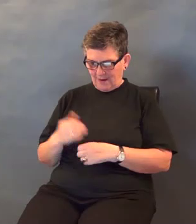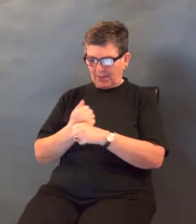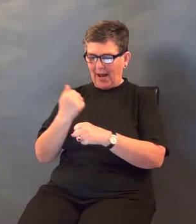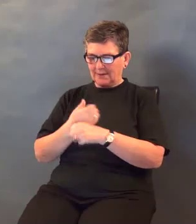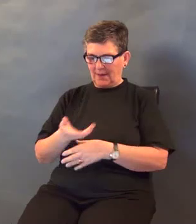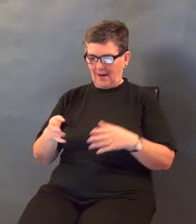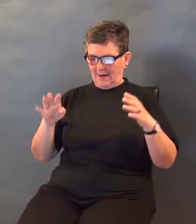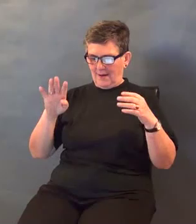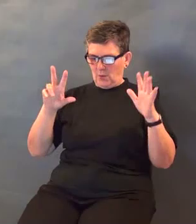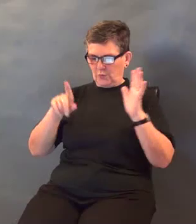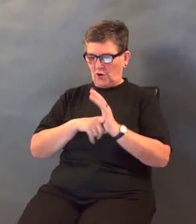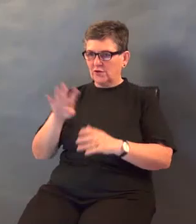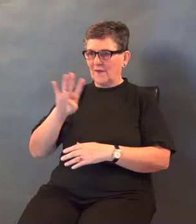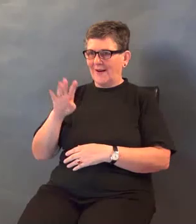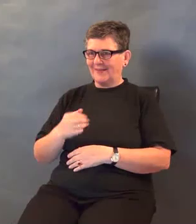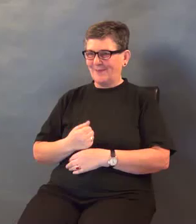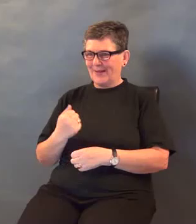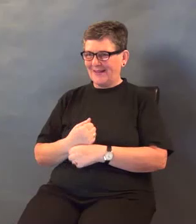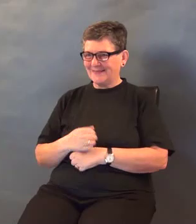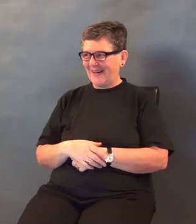Praca od ósmej do czwartej.